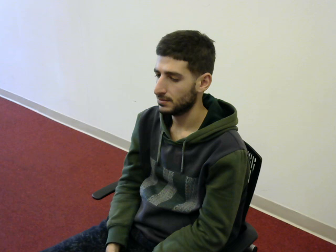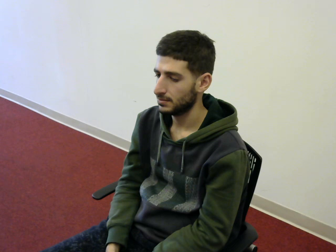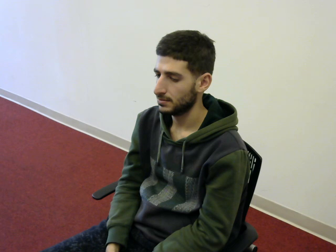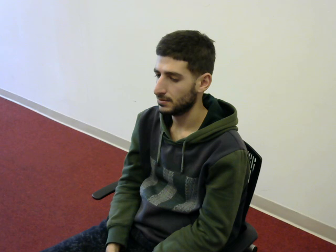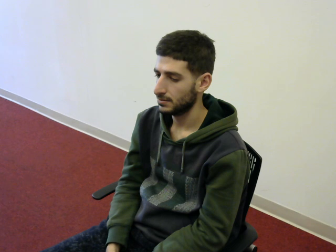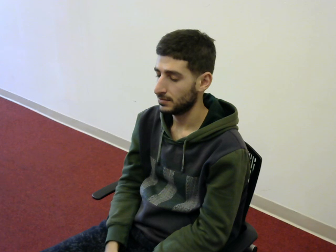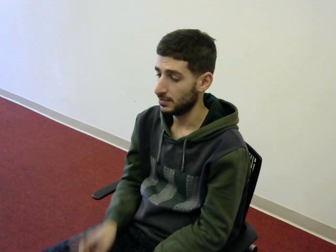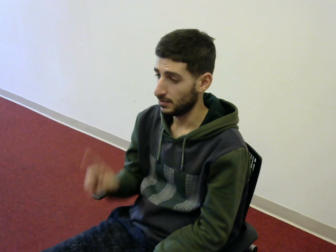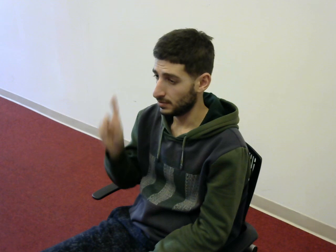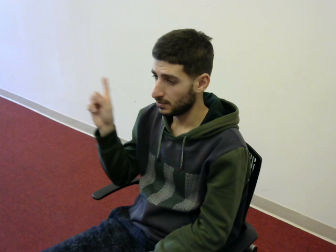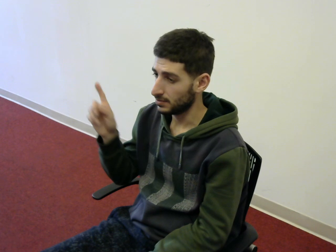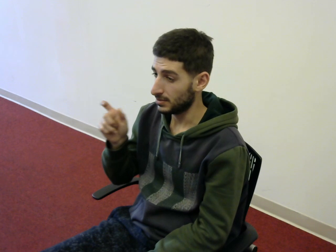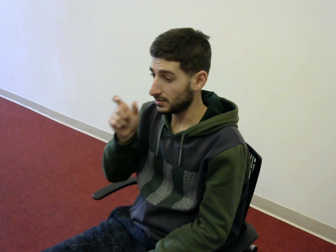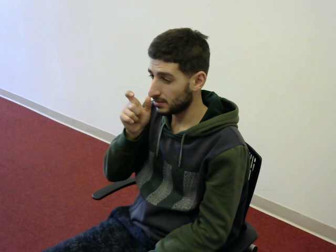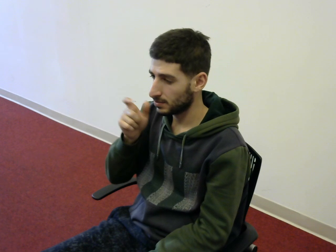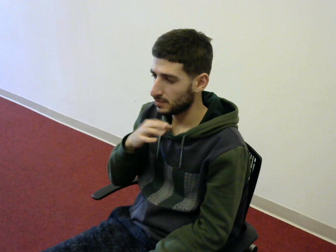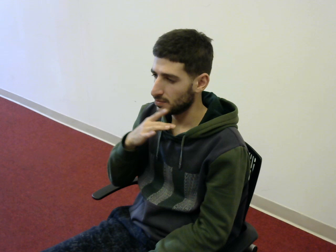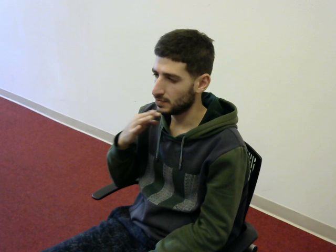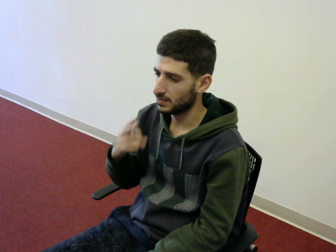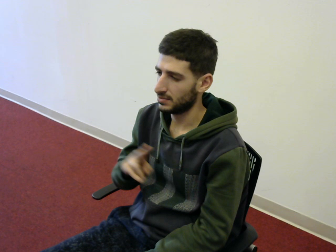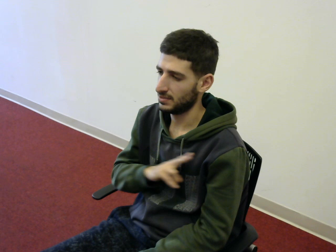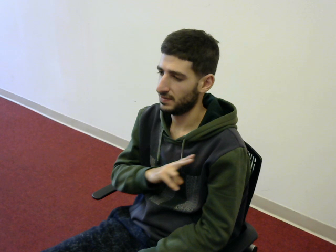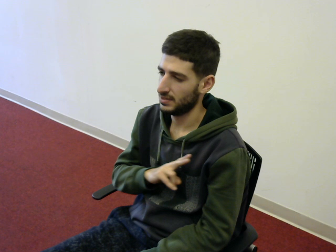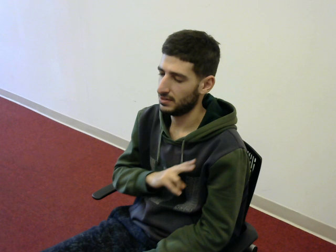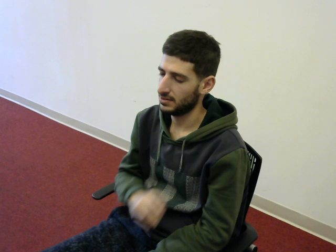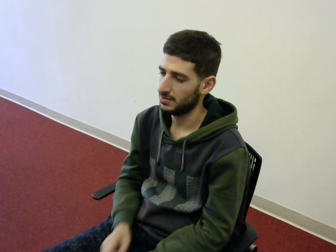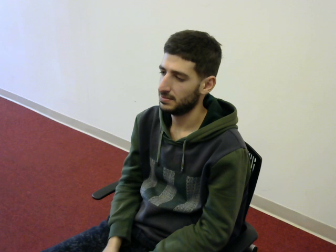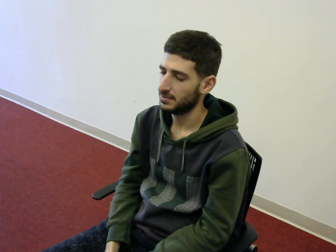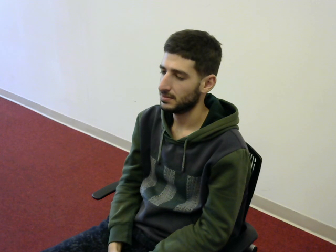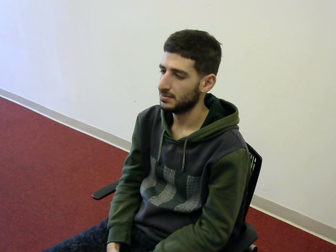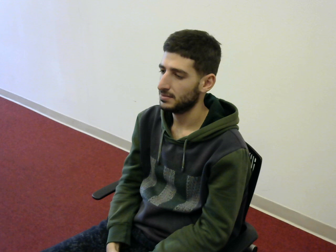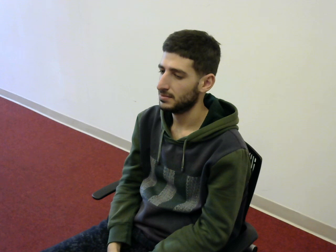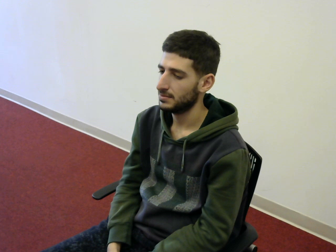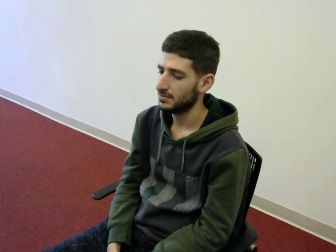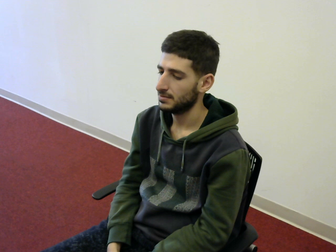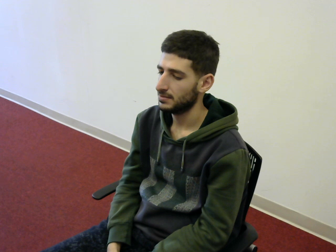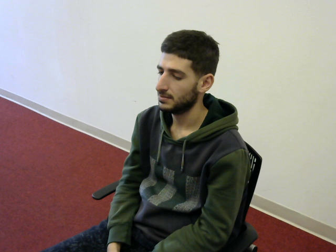O itləri çox sevir